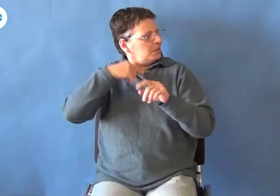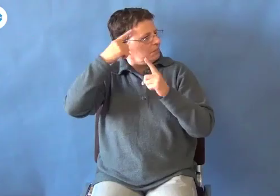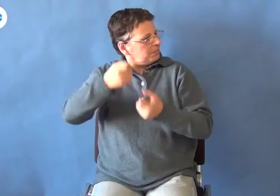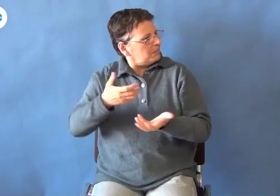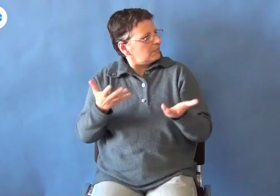Nie wiem.